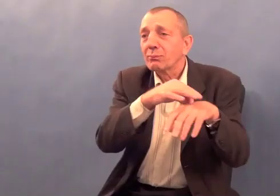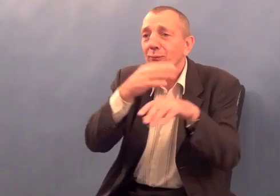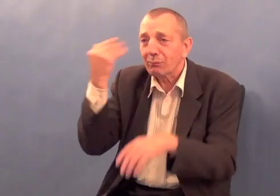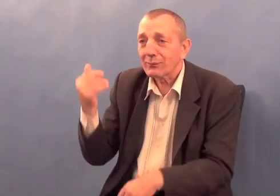Nie umiem.